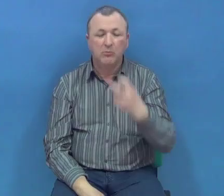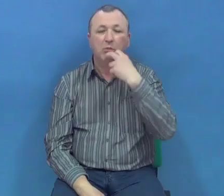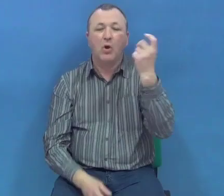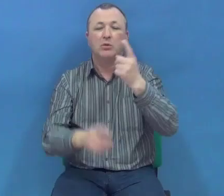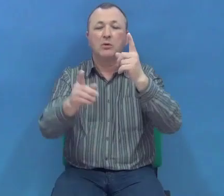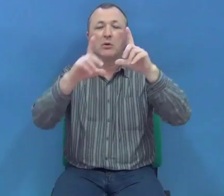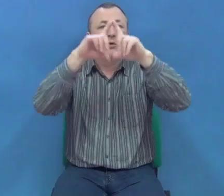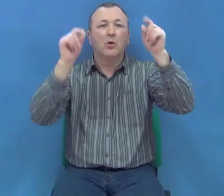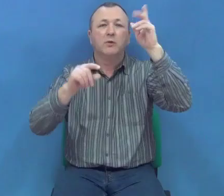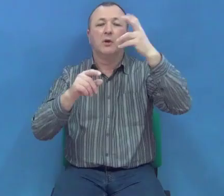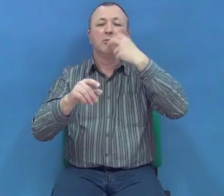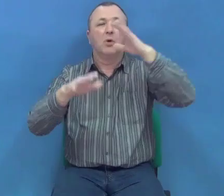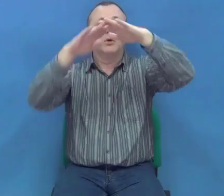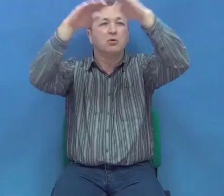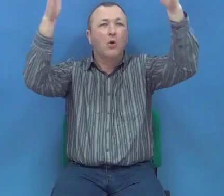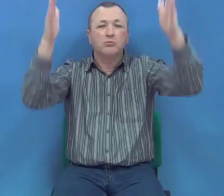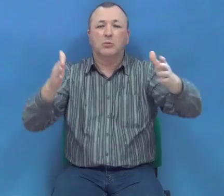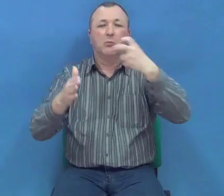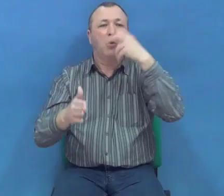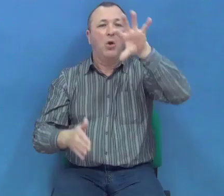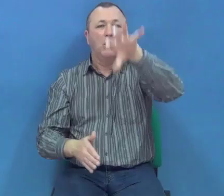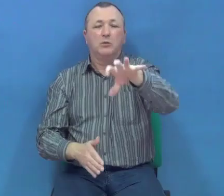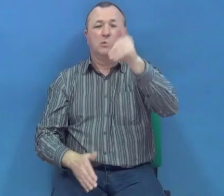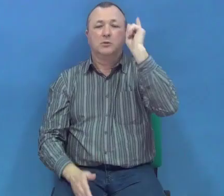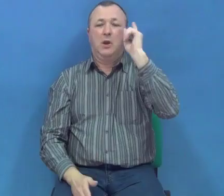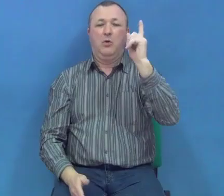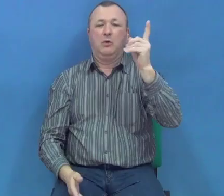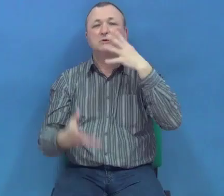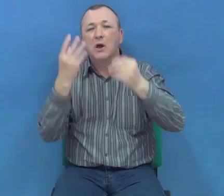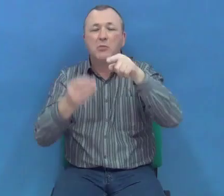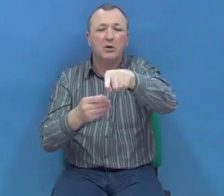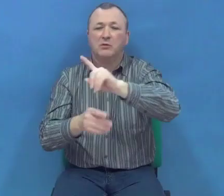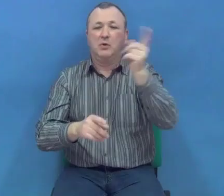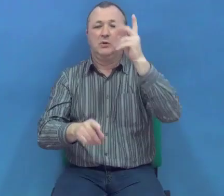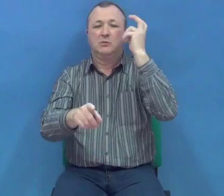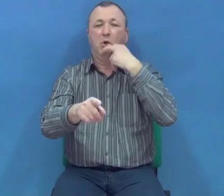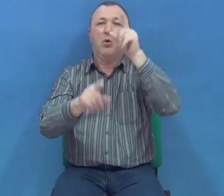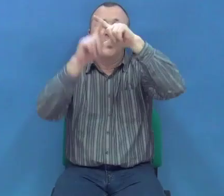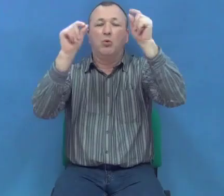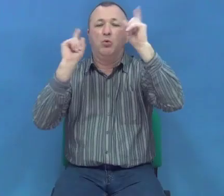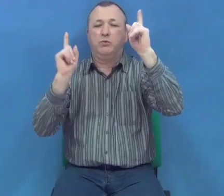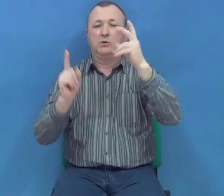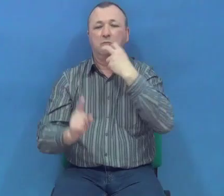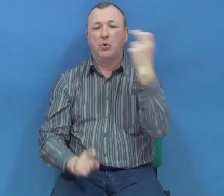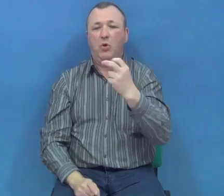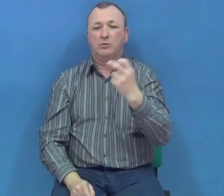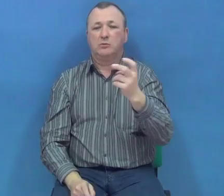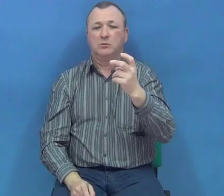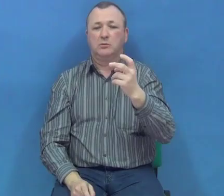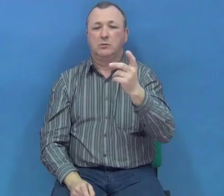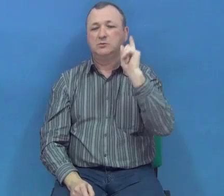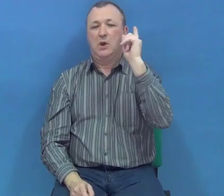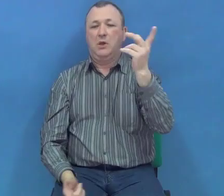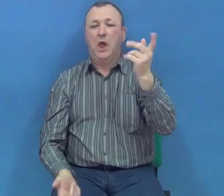Trójkątny znak mówi, że nie wolno się bawić rozdzielnią prądu, jest zakaz, mówi o tym trójkątny znak.